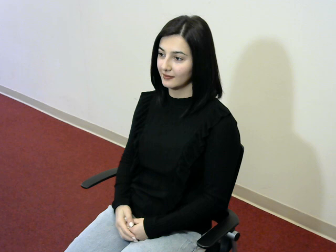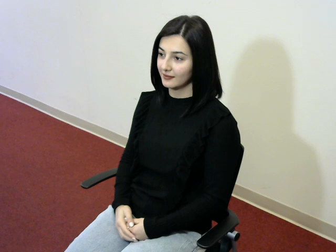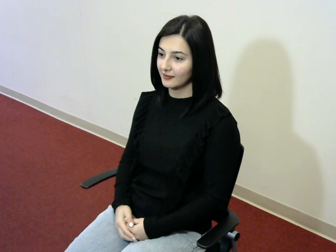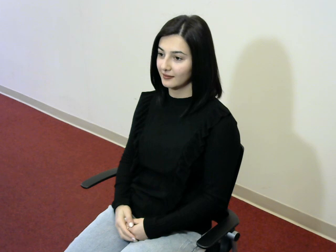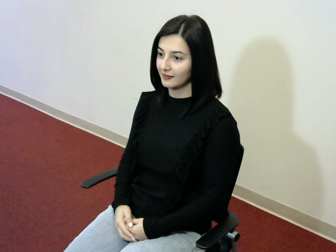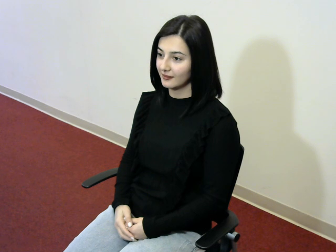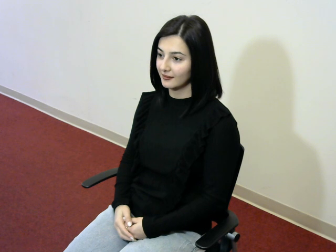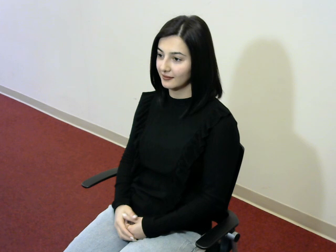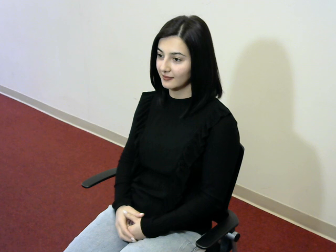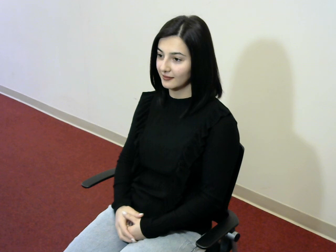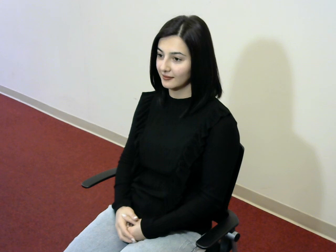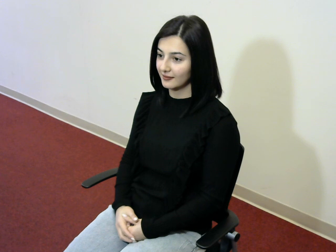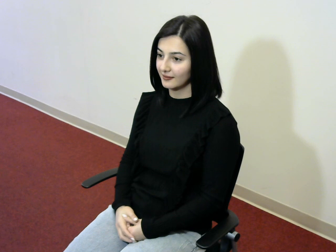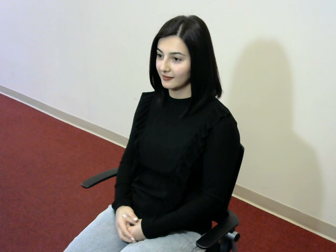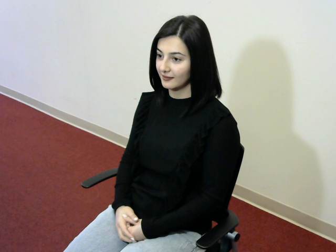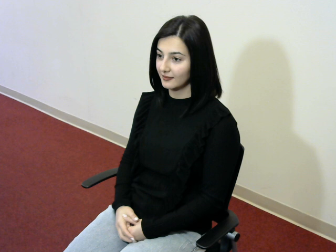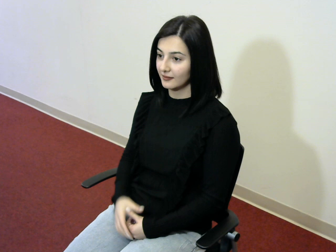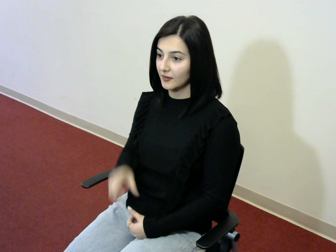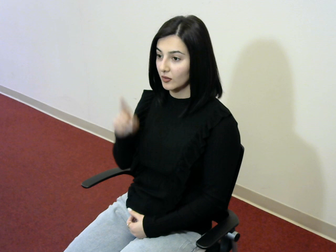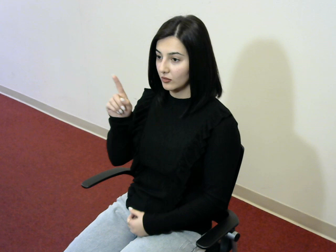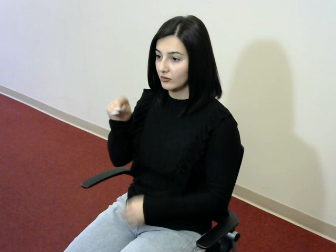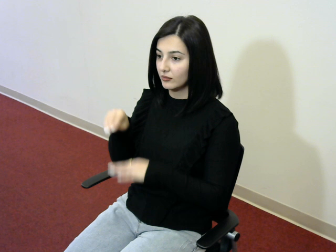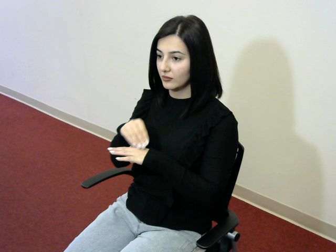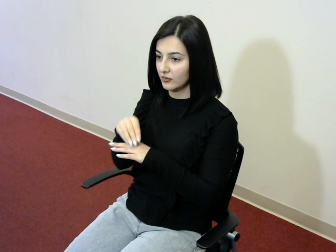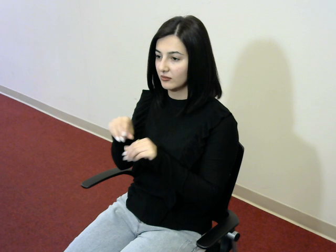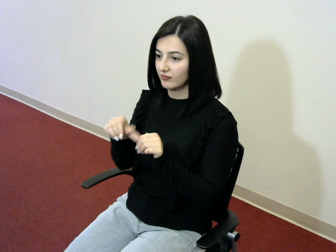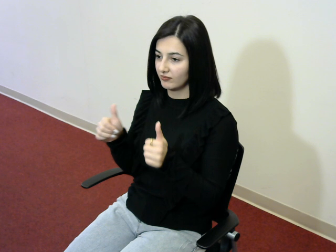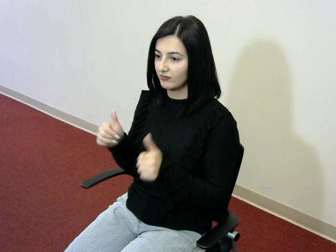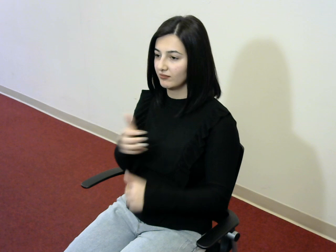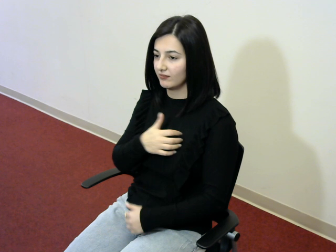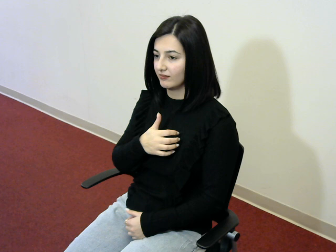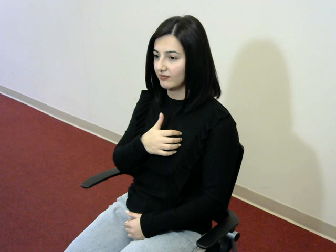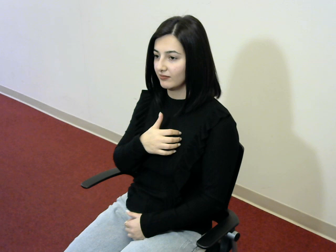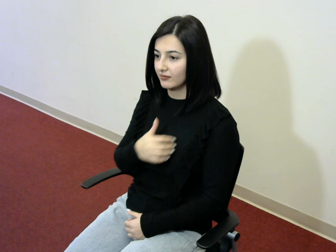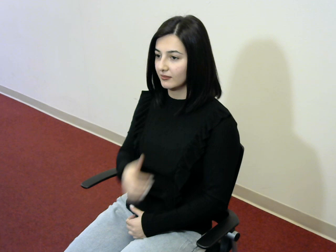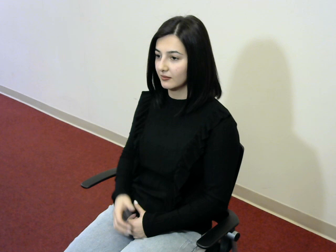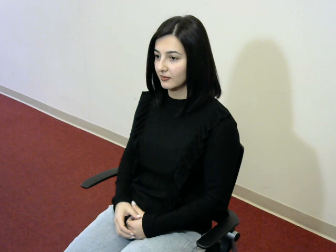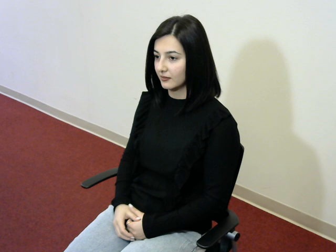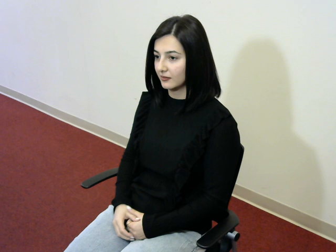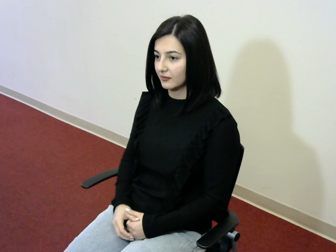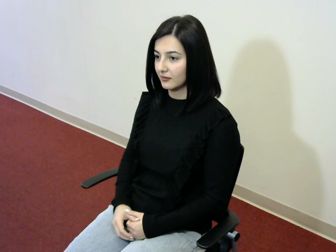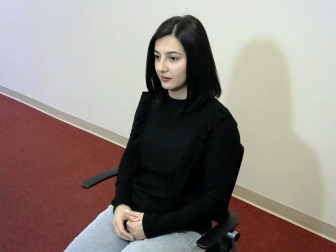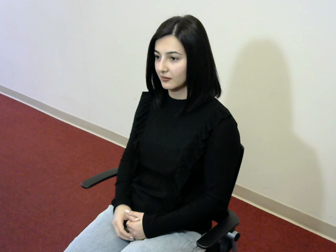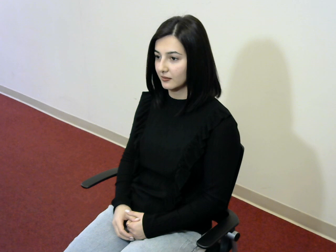O həyat yoldaşından ayrılmaq istəyir